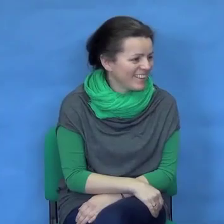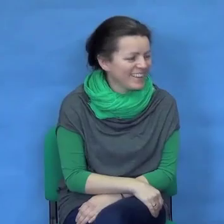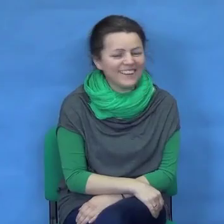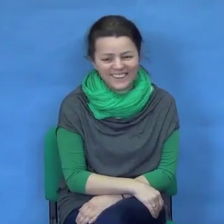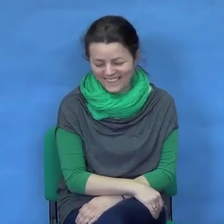Tak.